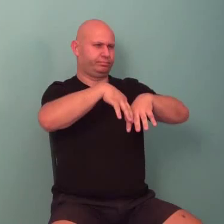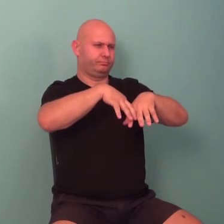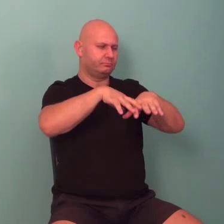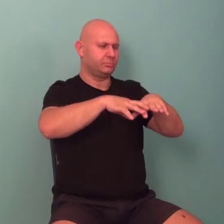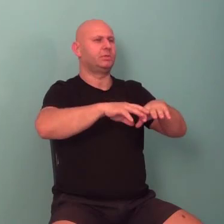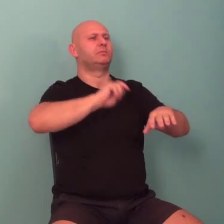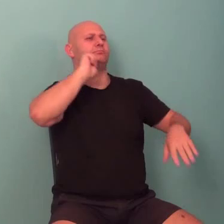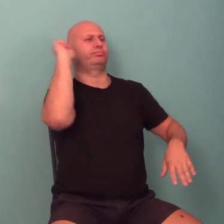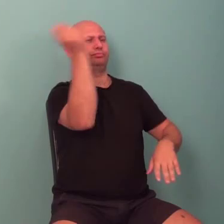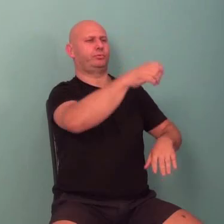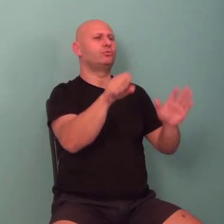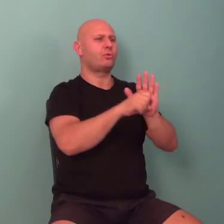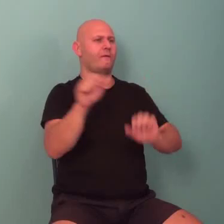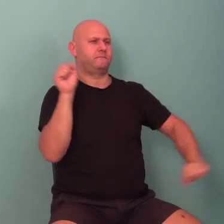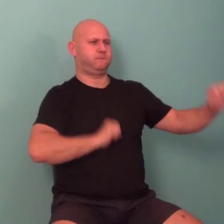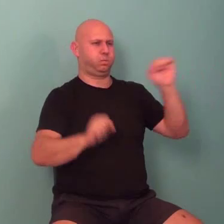Jechali w podróż do Włoch.